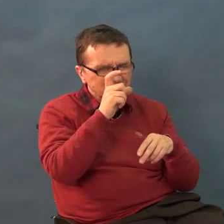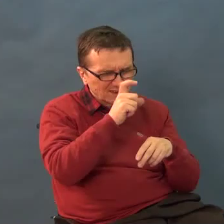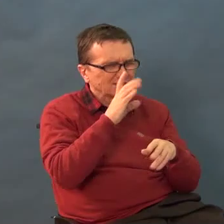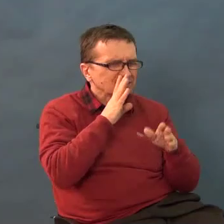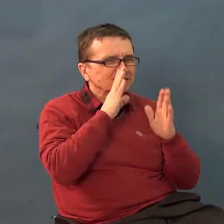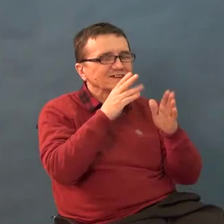Czwartek - tak samo.